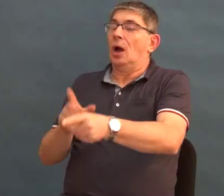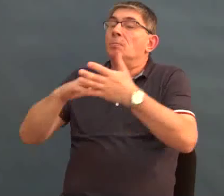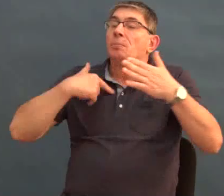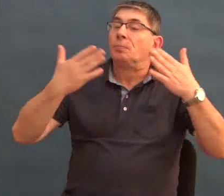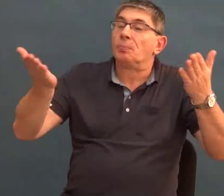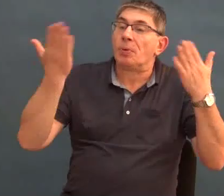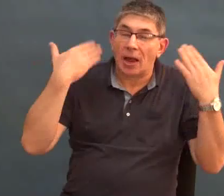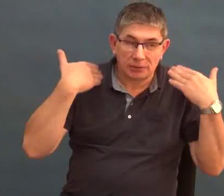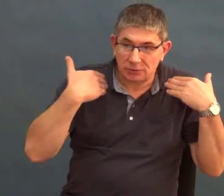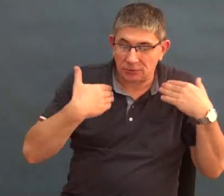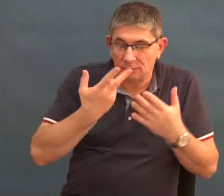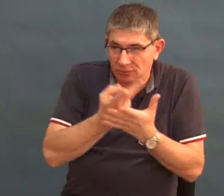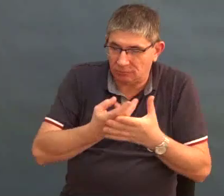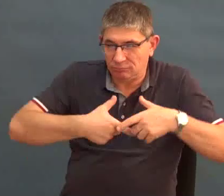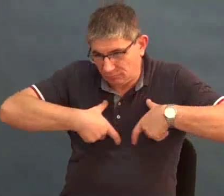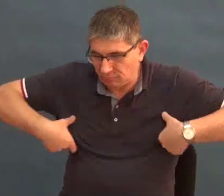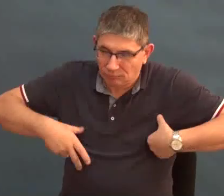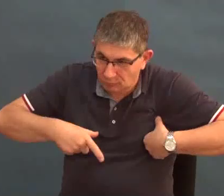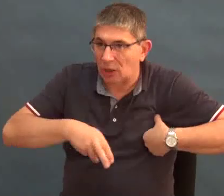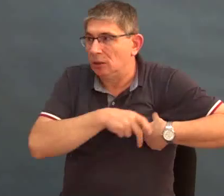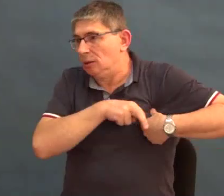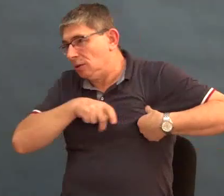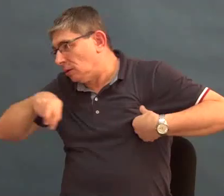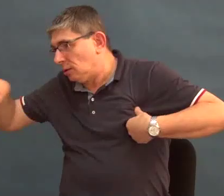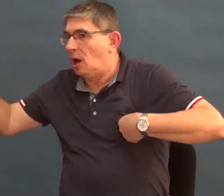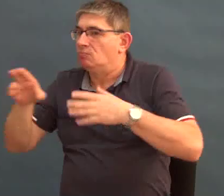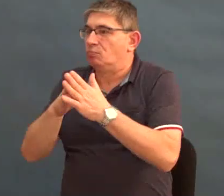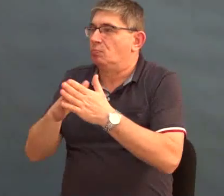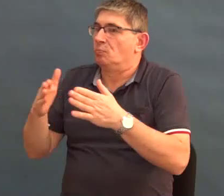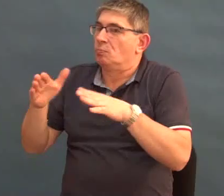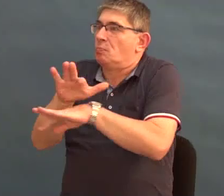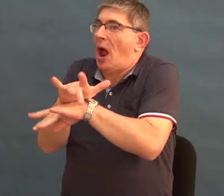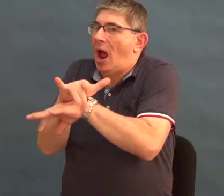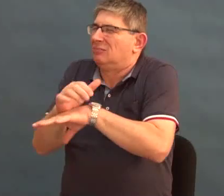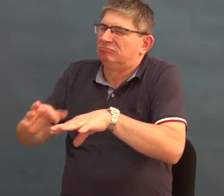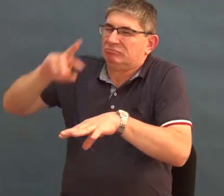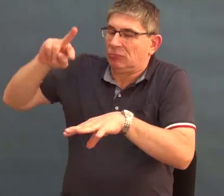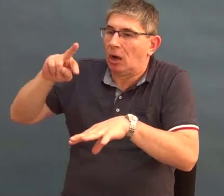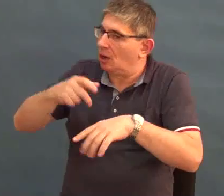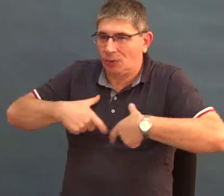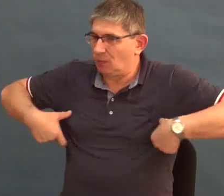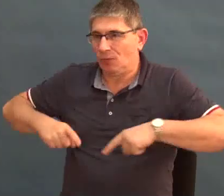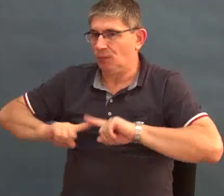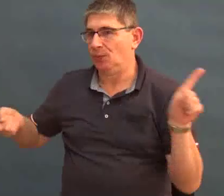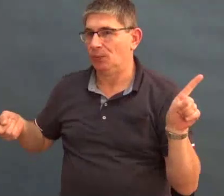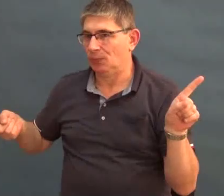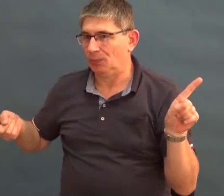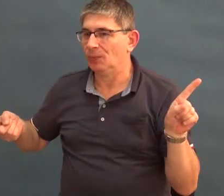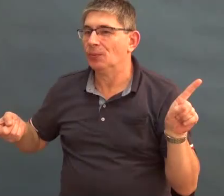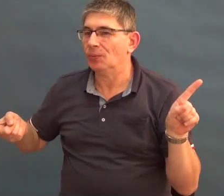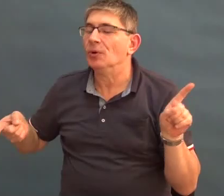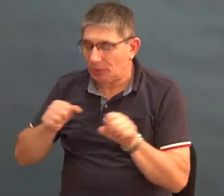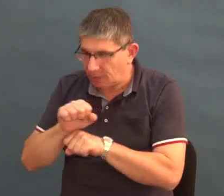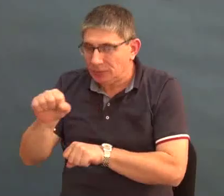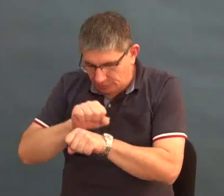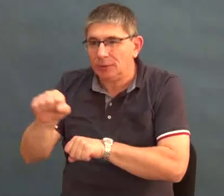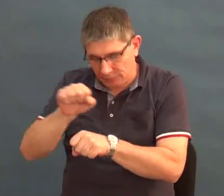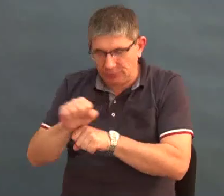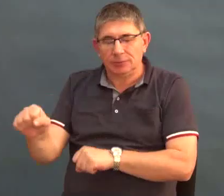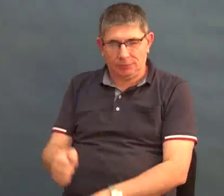Na przykład w parku ktoś leży w biustonoszu i potem idzie do luksusowej restauracji w biustonoszu, to tak nie wolno. Tak jest.